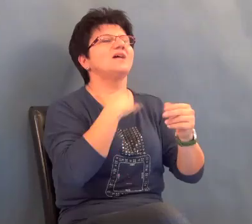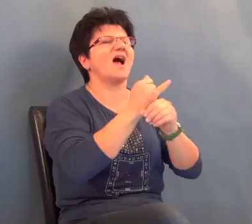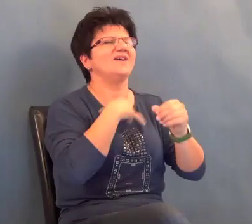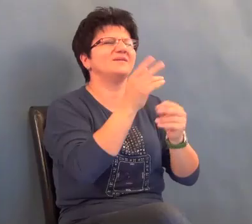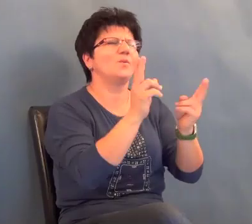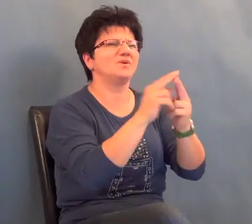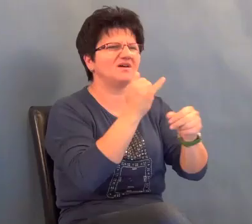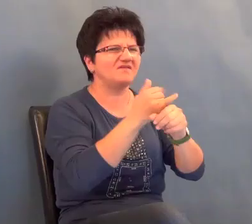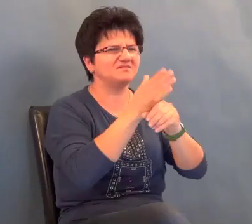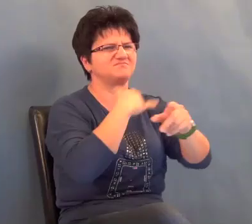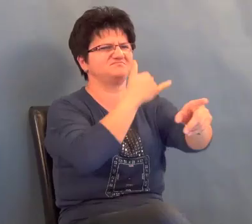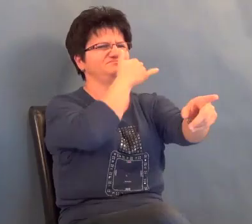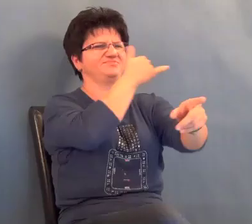Chcę umówić się na kawę, ale nie mogę wpaść do ciebie.